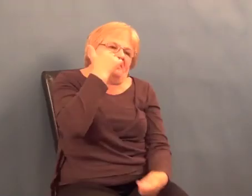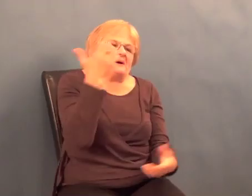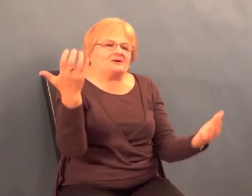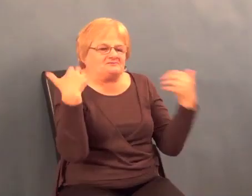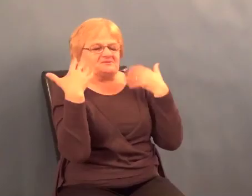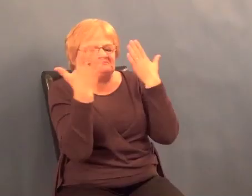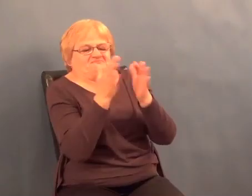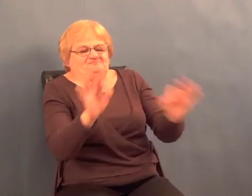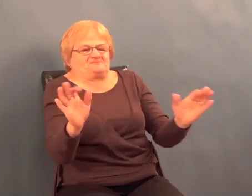Żyje, wszystko z nim w porządku.